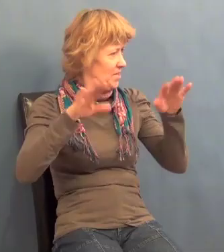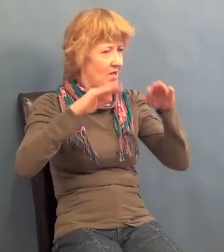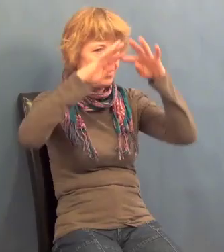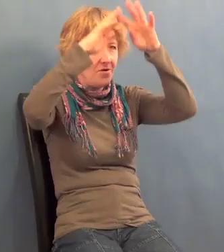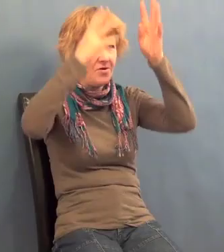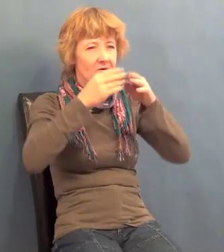Jest w klatce.